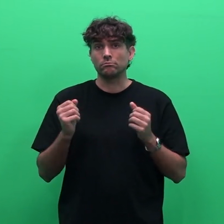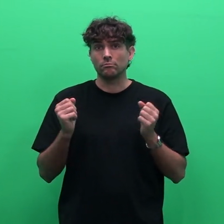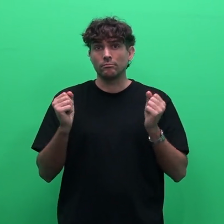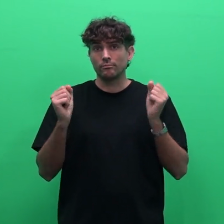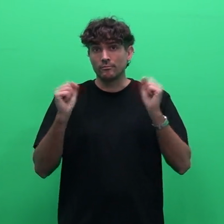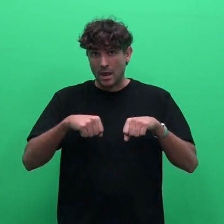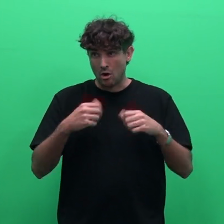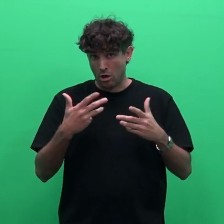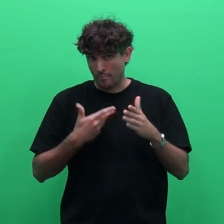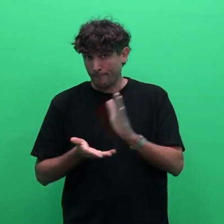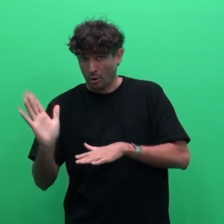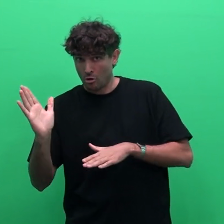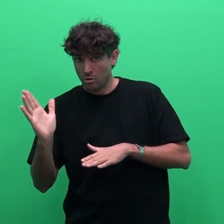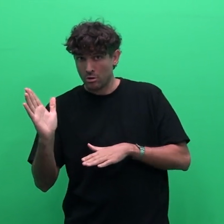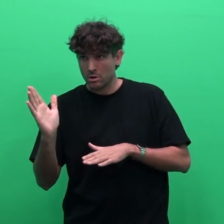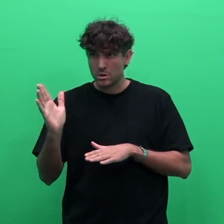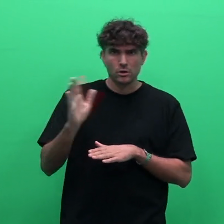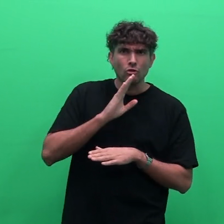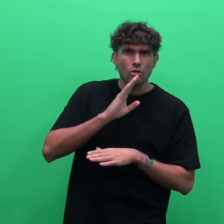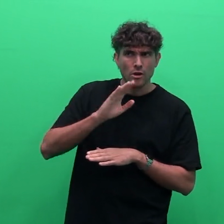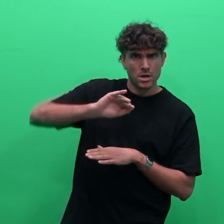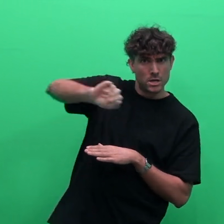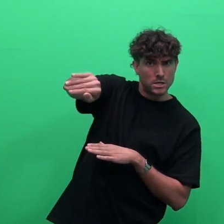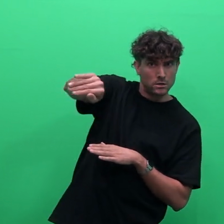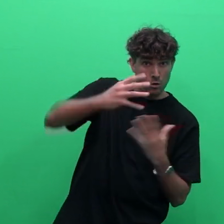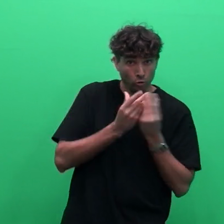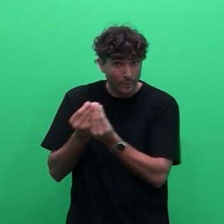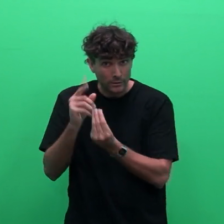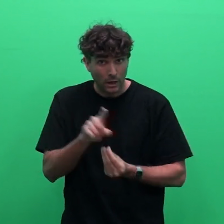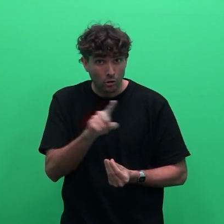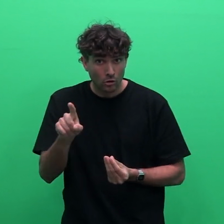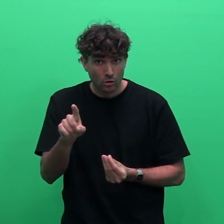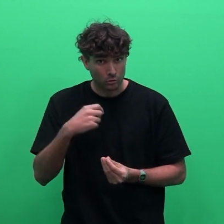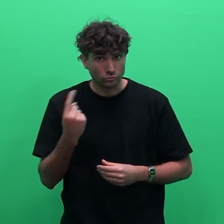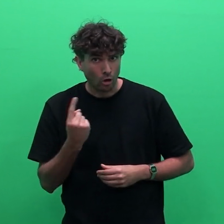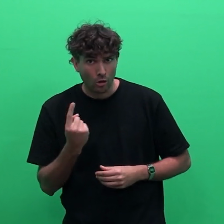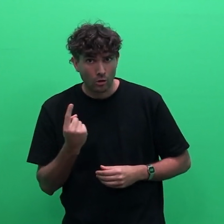D'acord, ara hi vaig. On és, allà a la dreta? M'acompanyes o hi vaig jo sol?